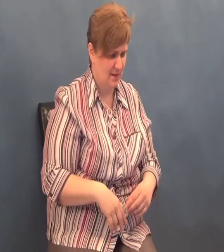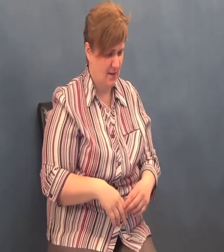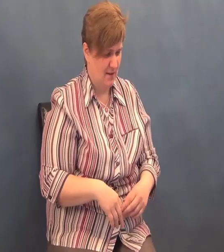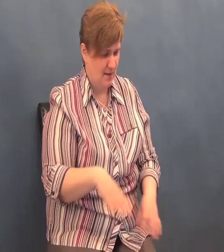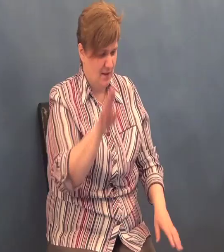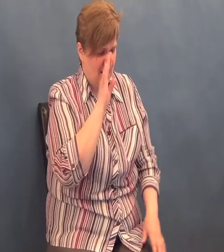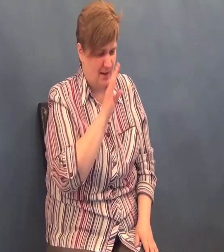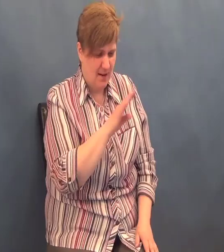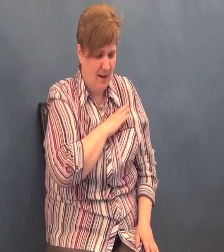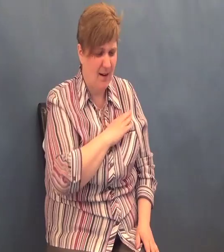Okropnie.